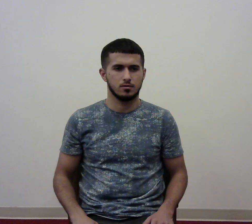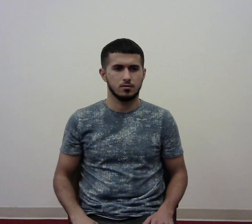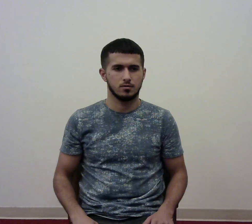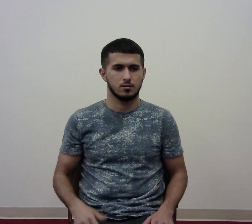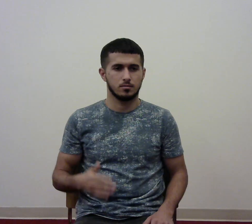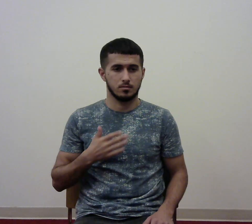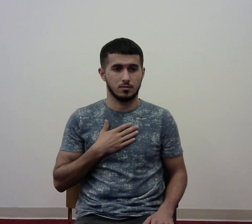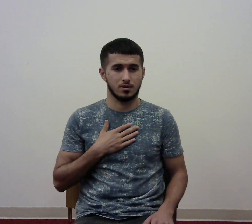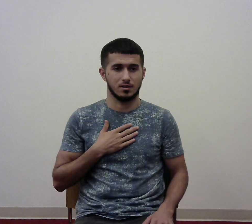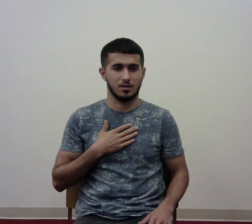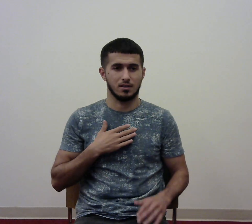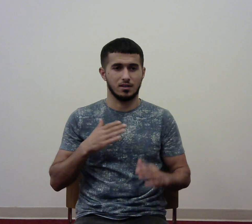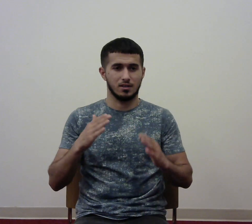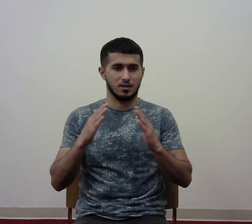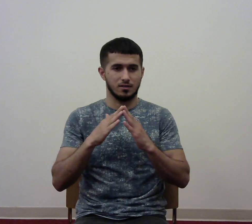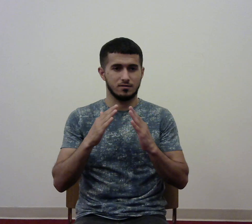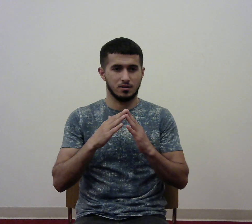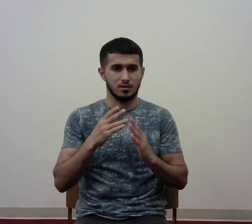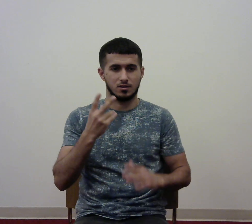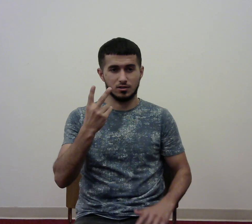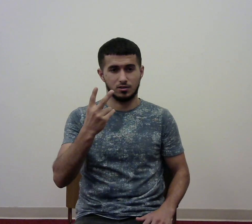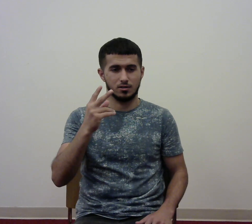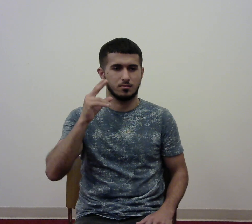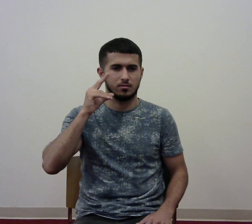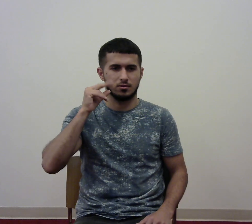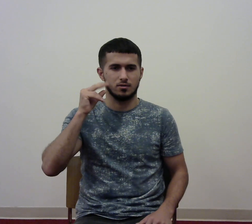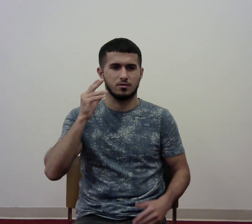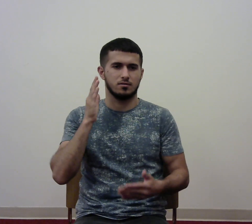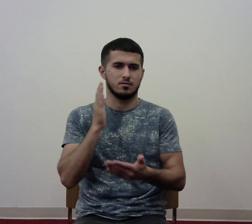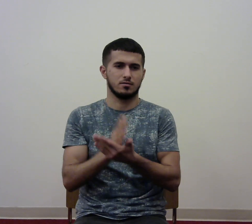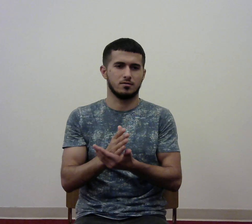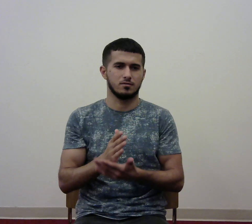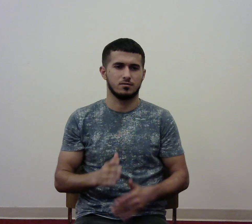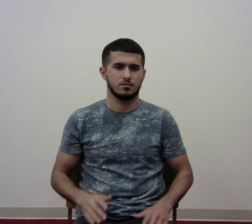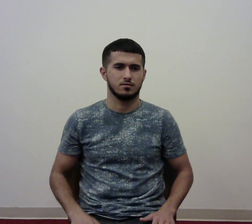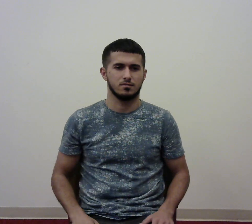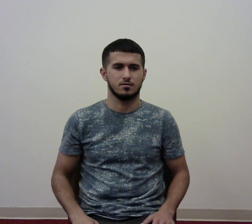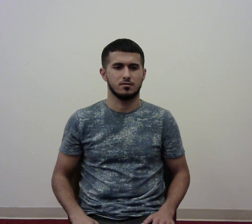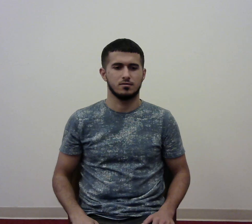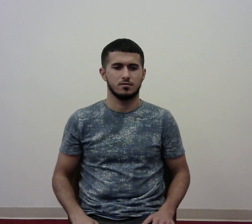Mənim evdə 2 pişiyim var